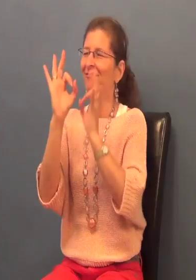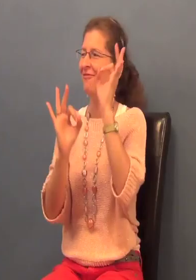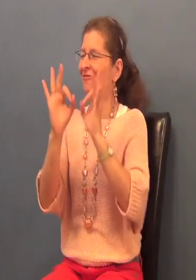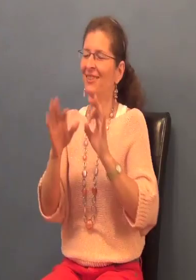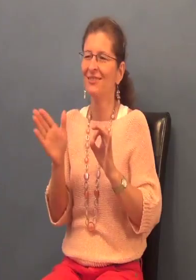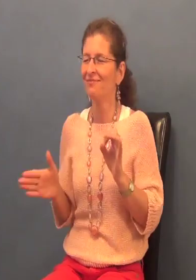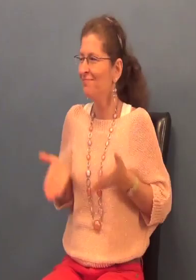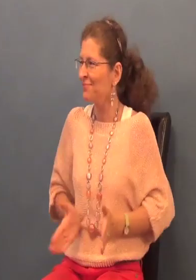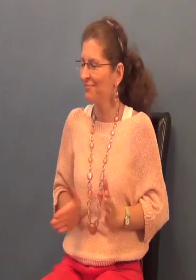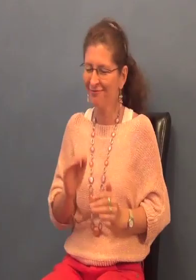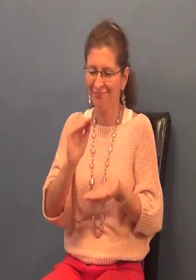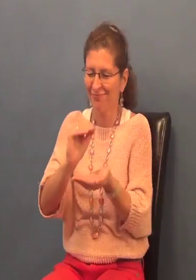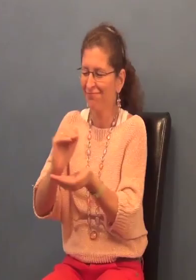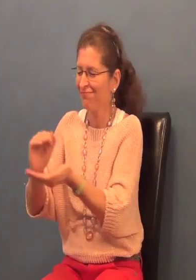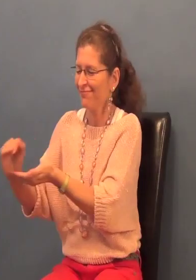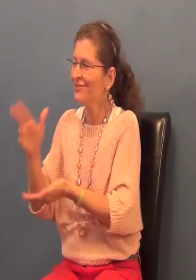Urodziło im się dużo małych żabek.